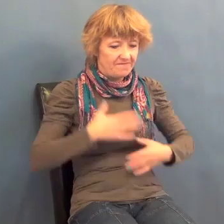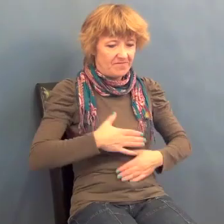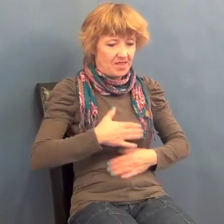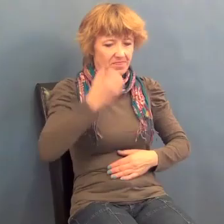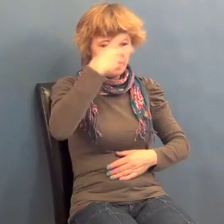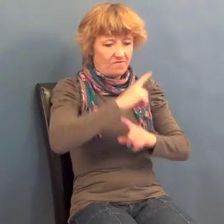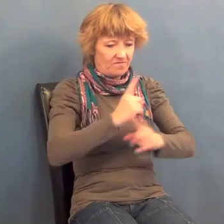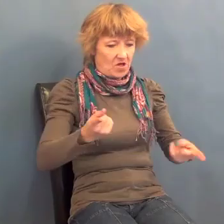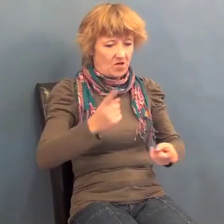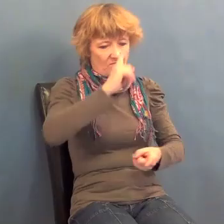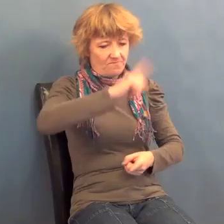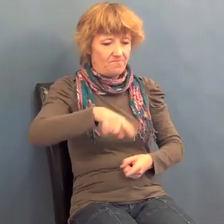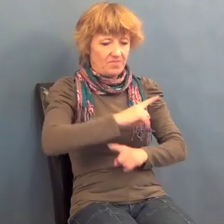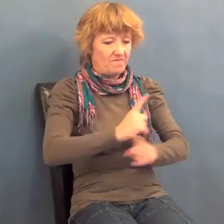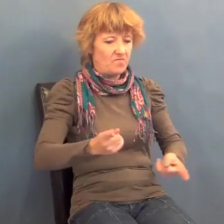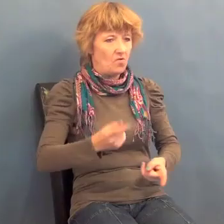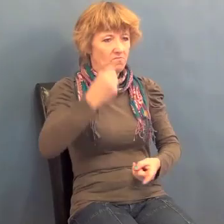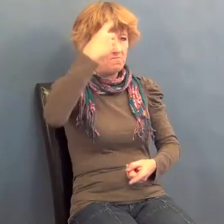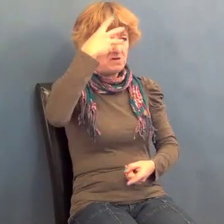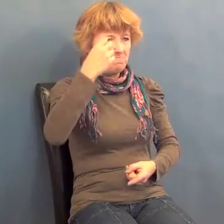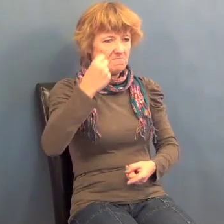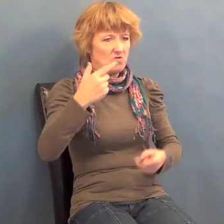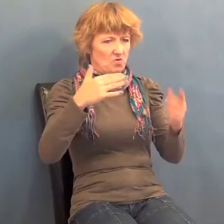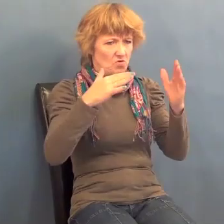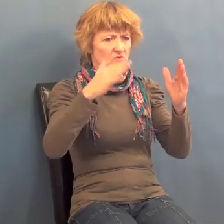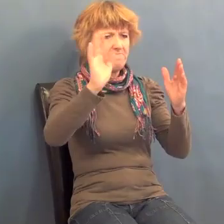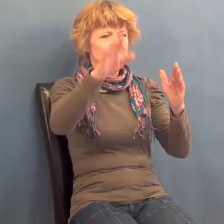Nie wolno brać prysznica w wannie, dziwnie.